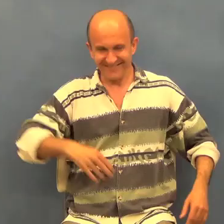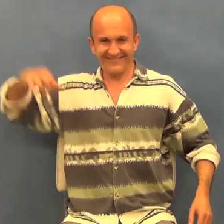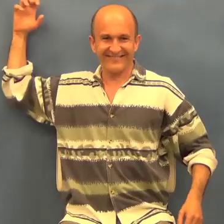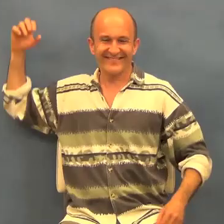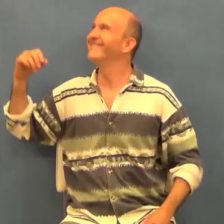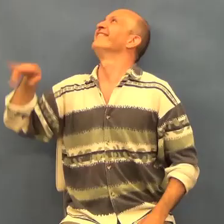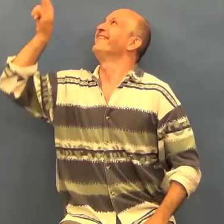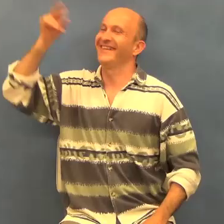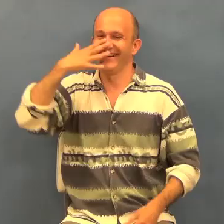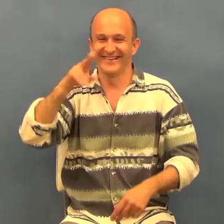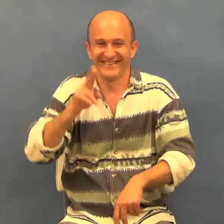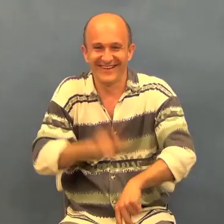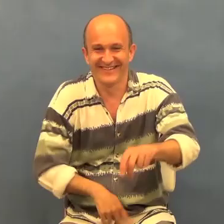Odwraca się, patrzy w górę i okazuje się, że to policjant.